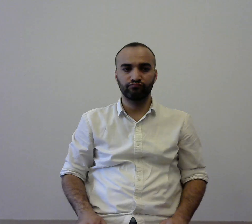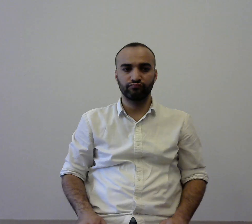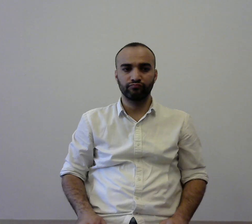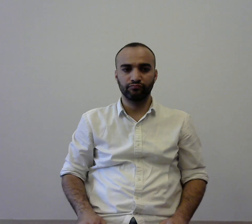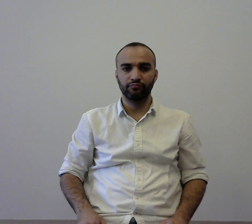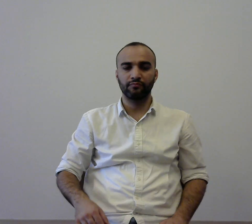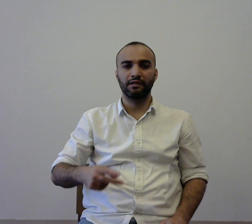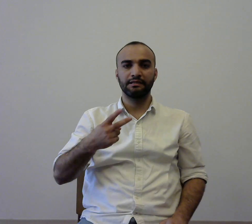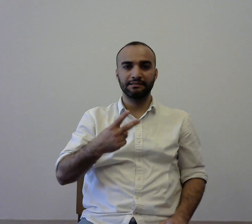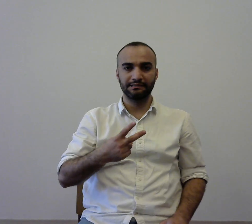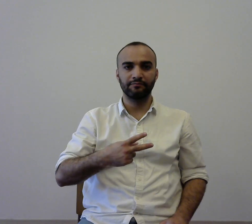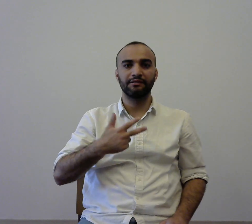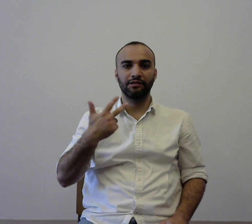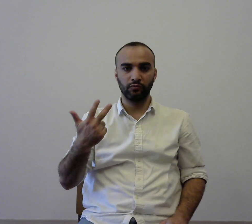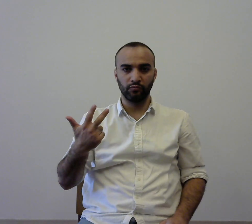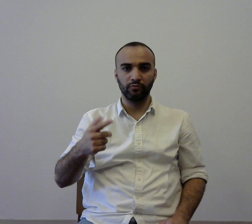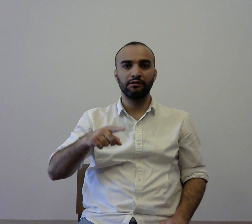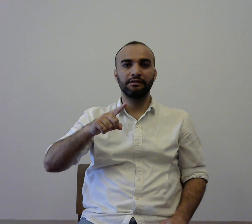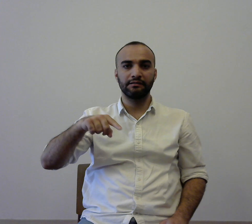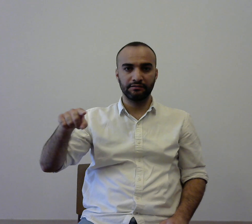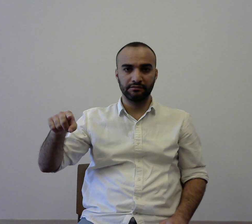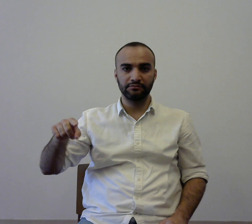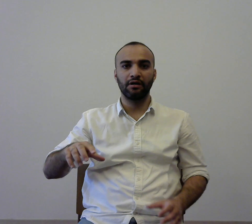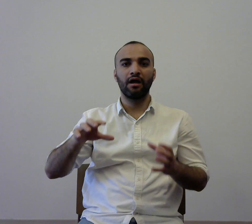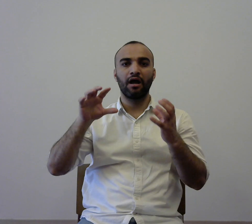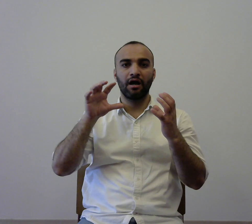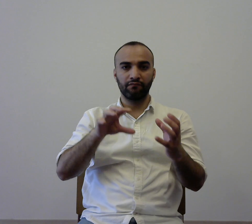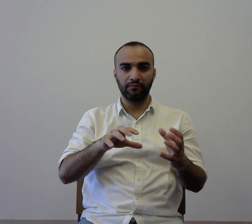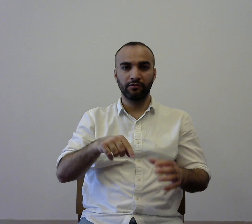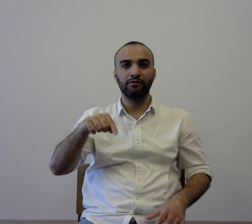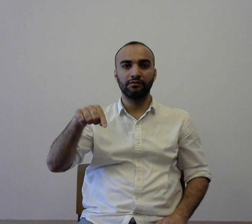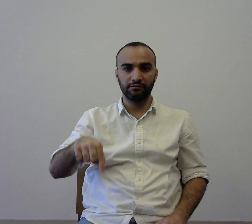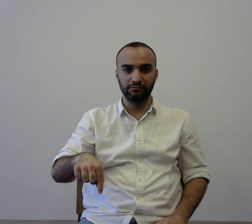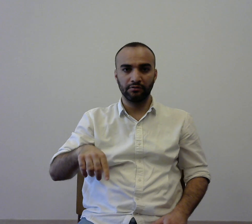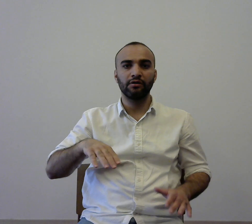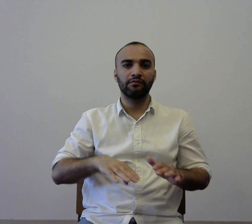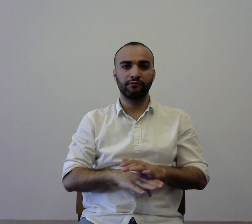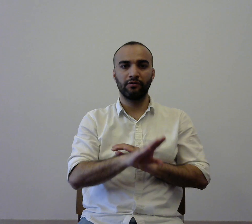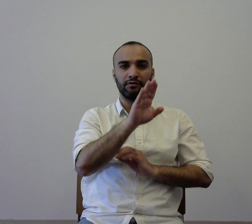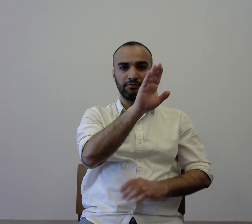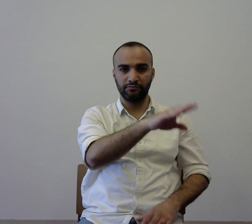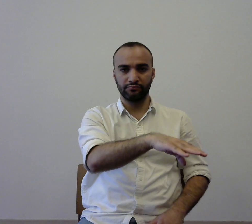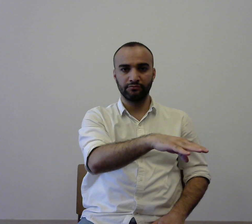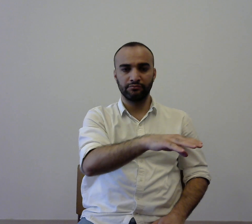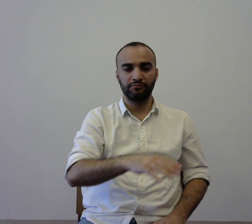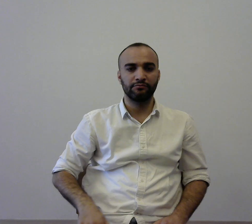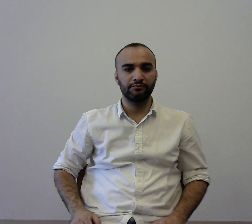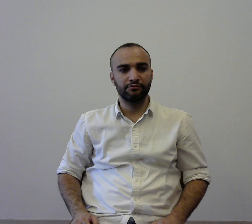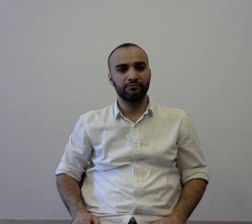23 saylı avtobus burdan keçir?